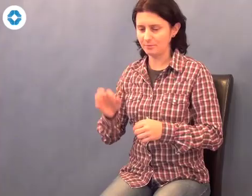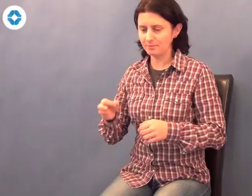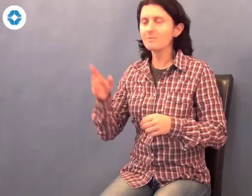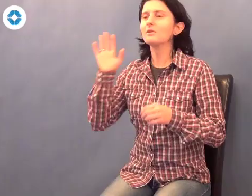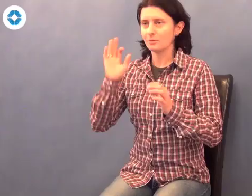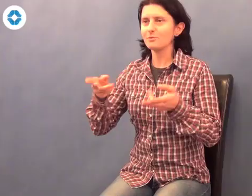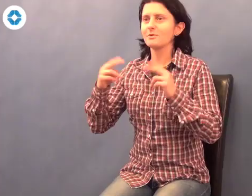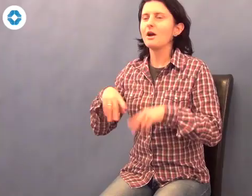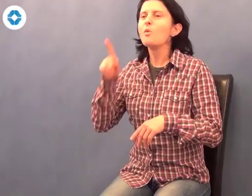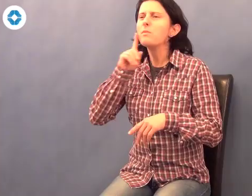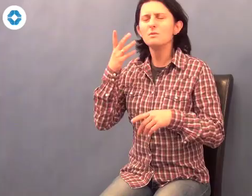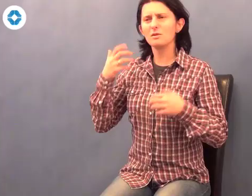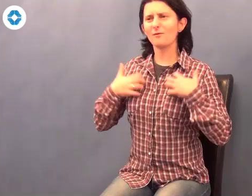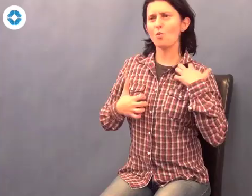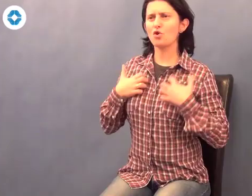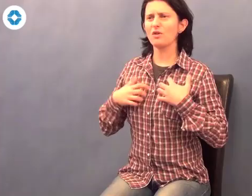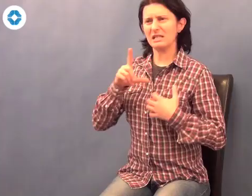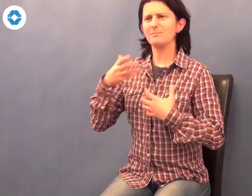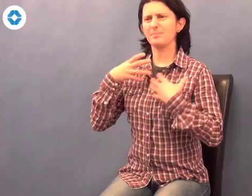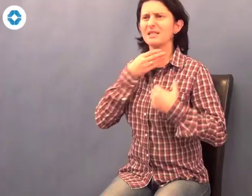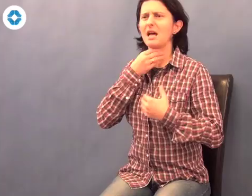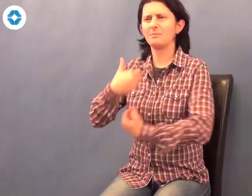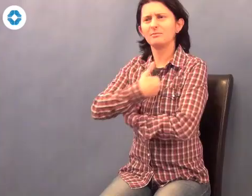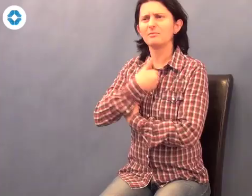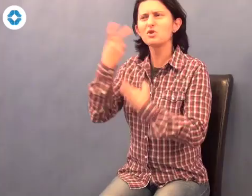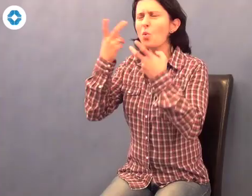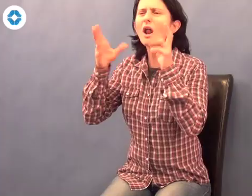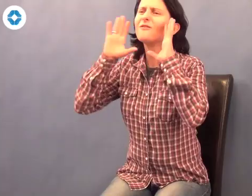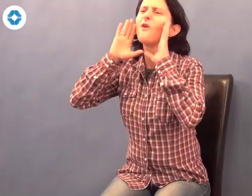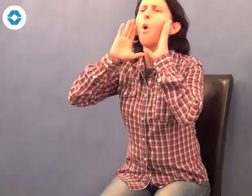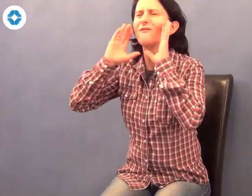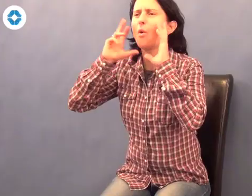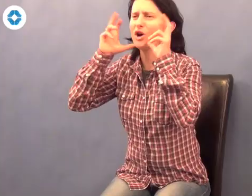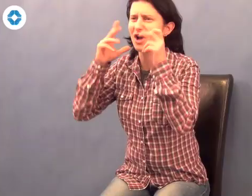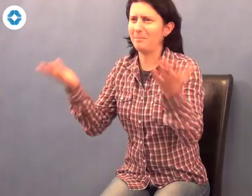Dobrze, następnie chłopak jest wkurzony, trzyma psa i woła żabę, ale jej nie ma.